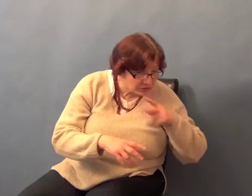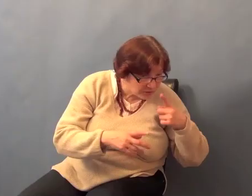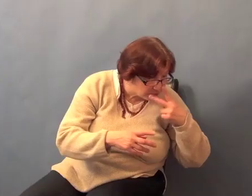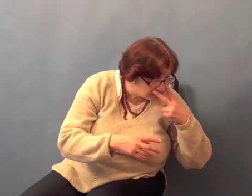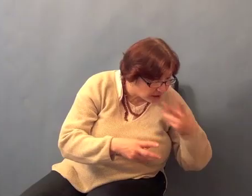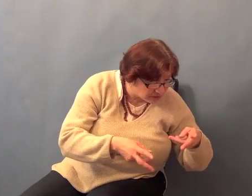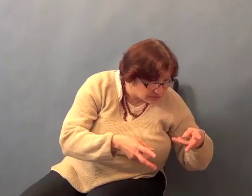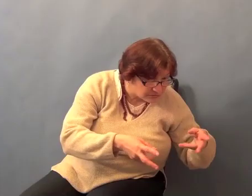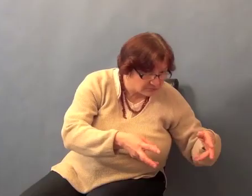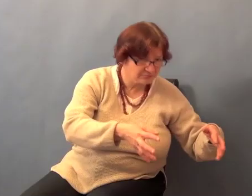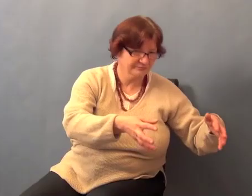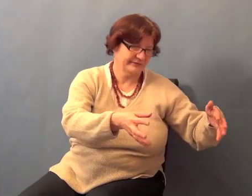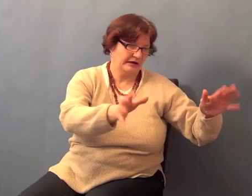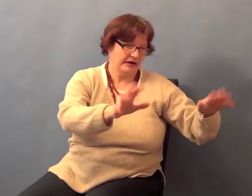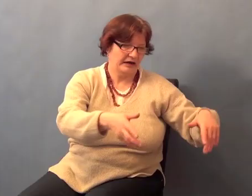Patrzy, ehh.